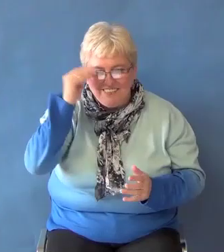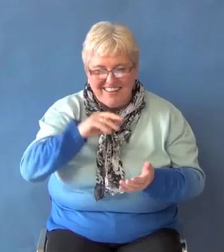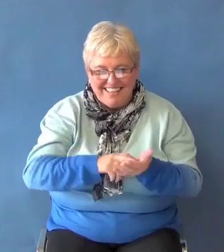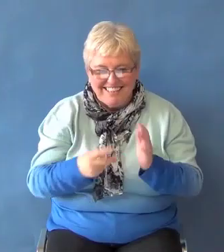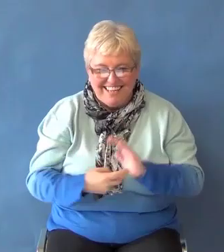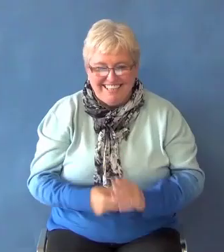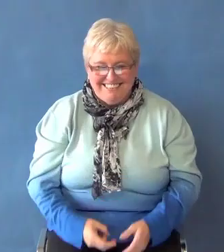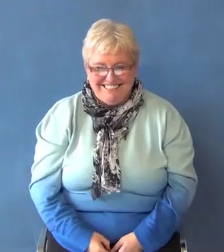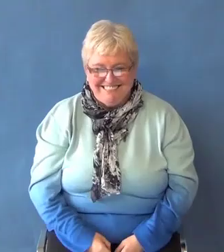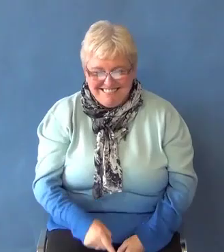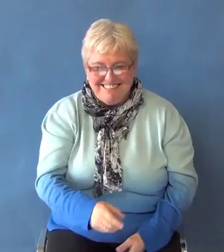Nauka tańca.